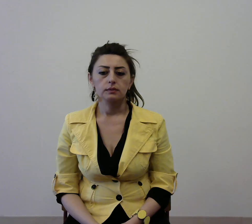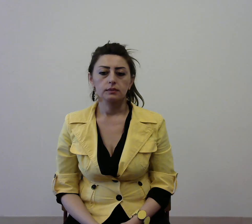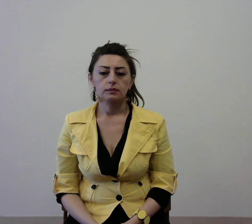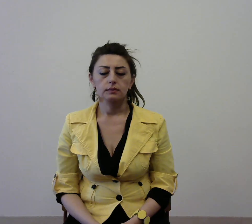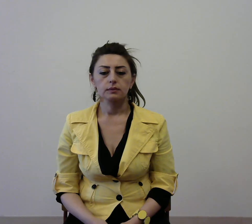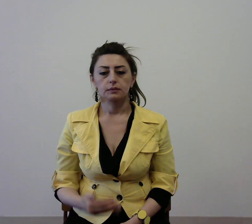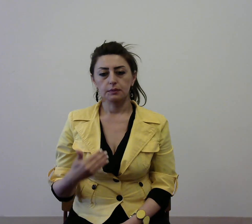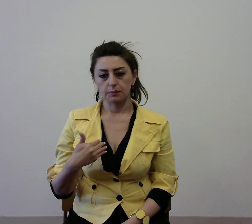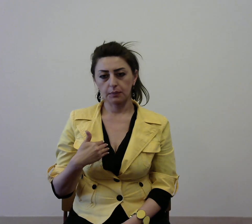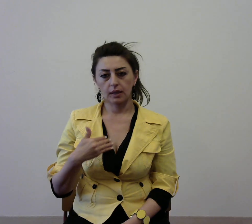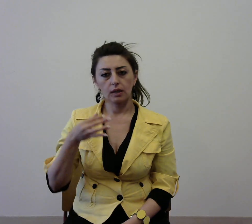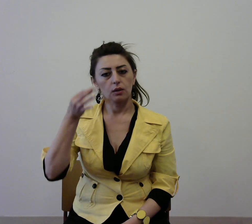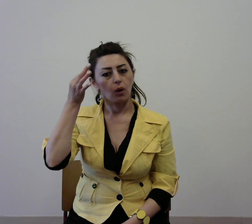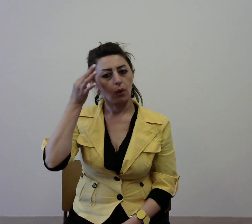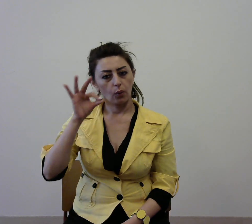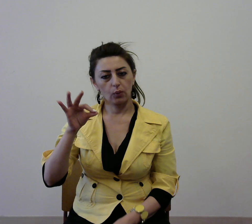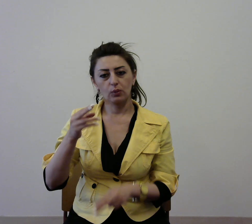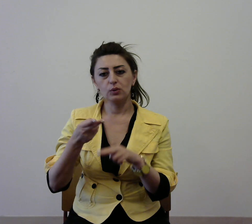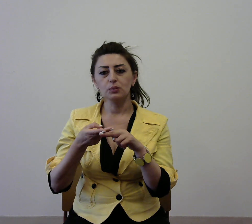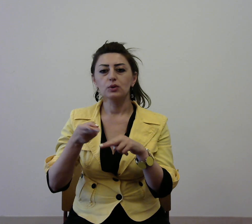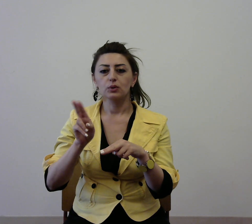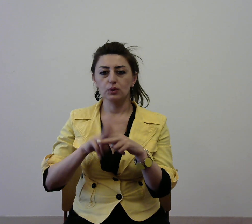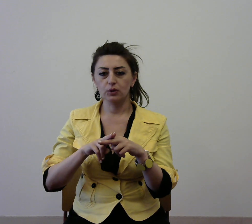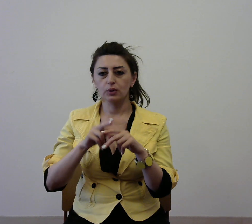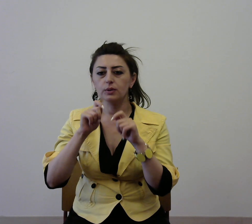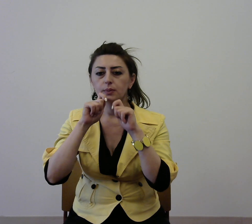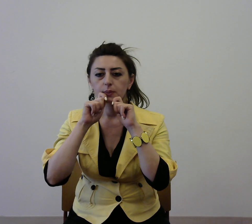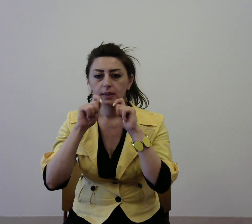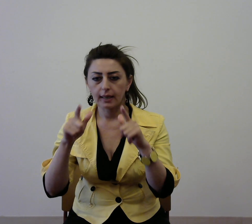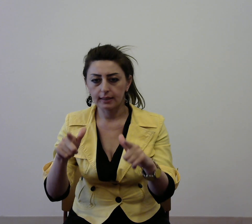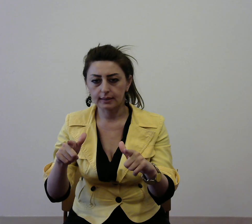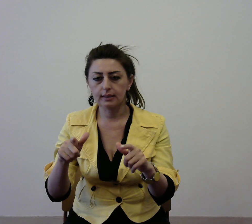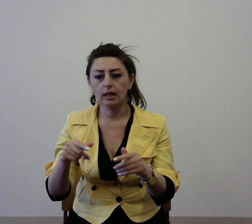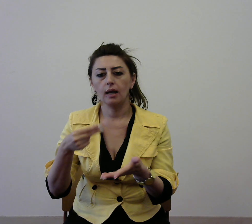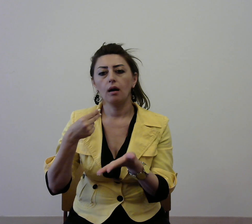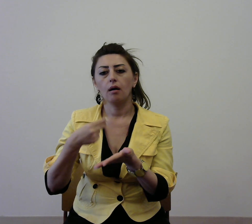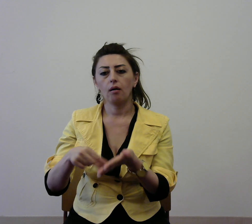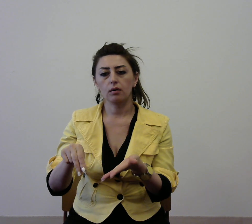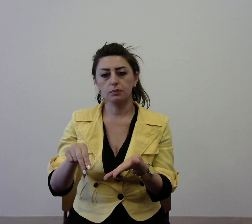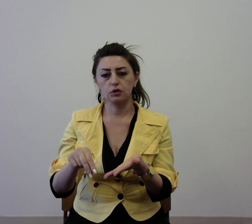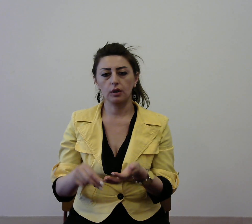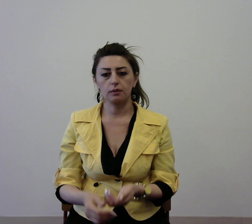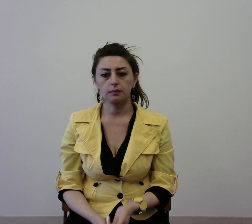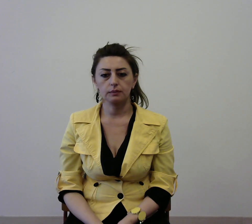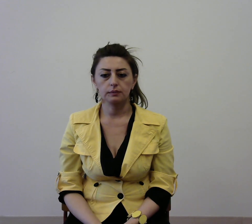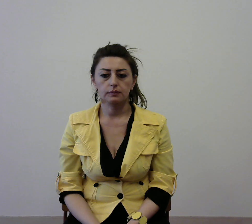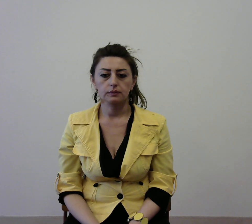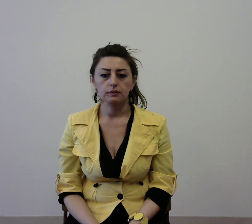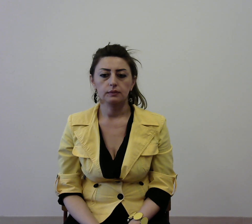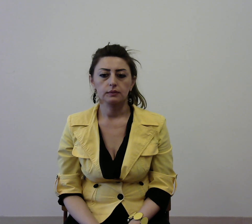Mən oğlum üçün hədiyyə almışam